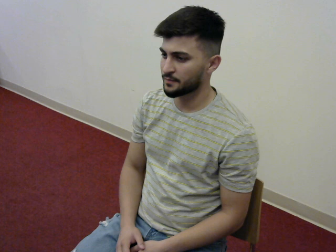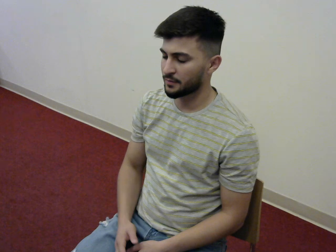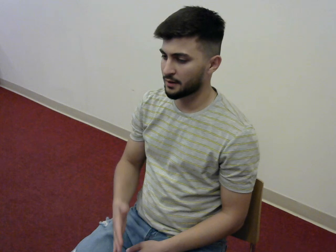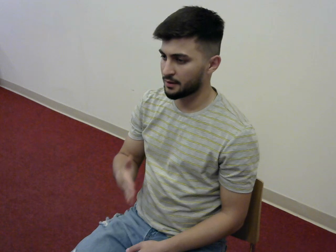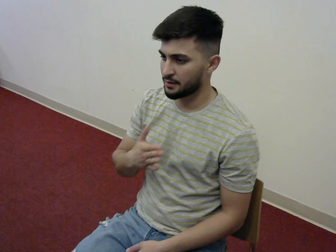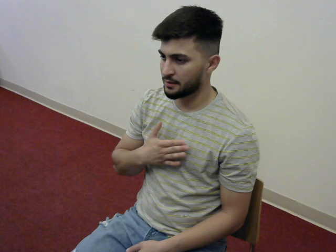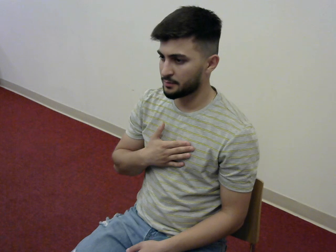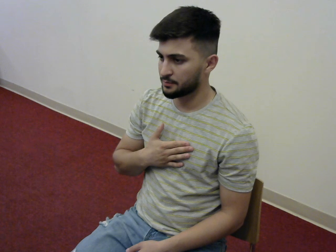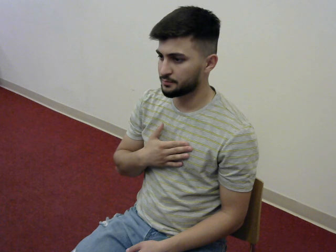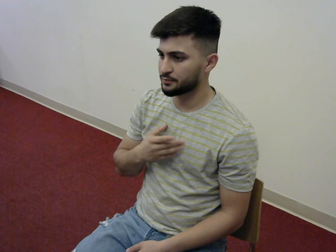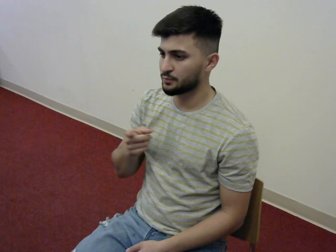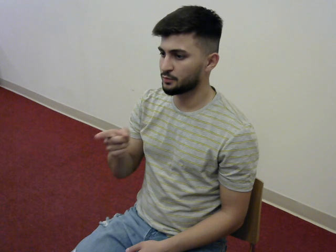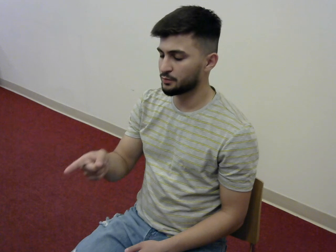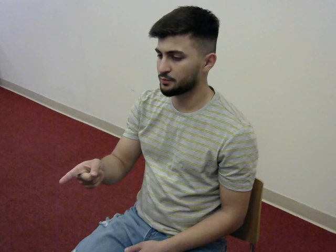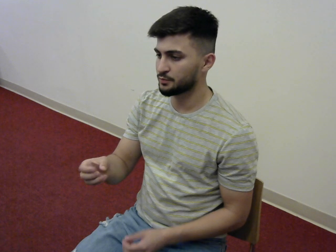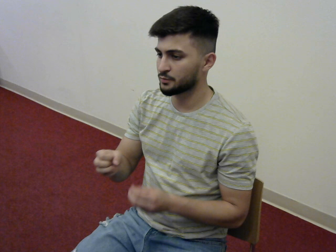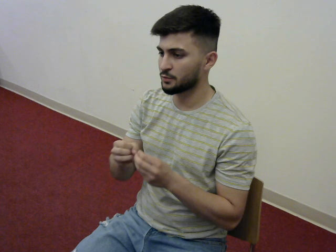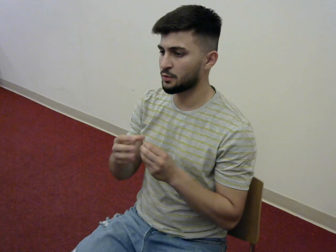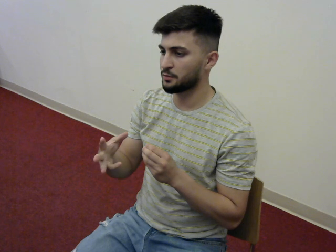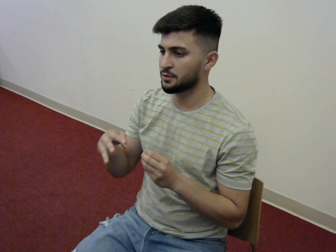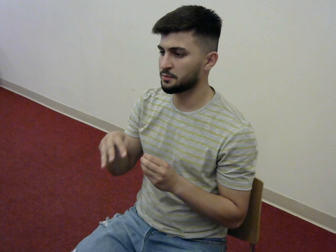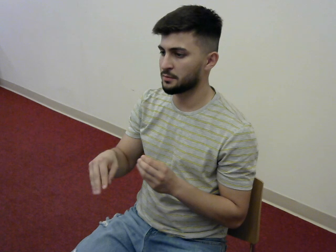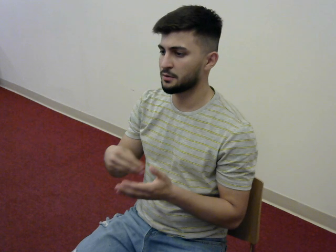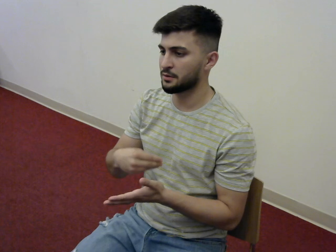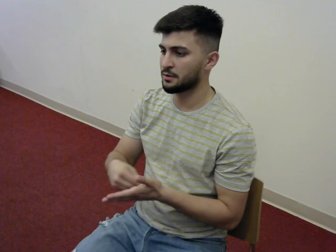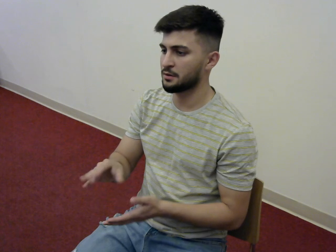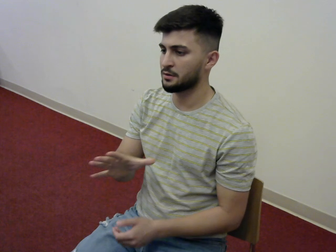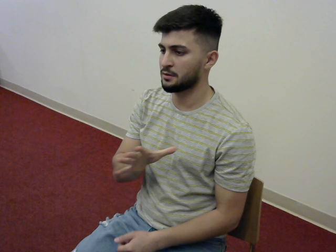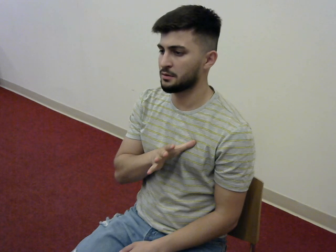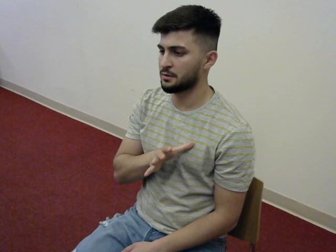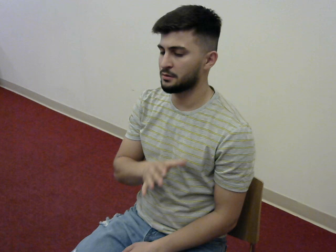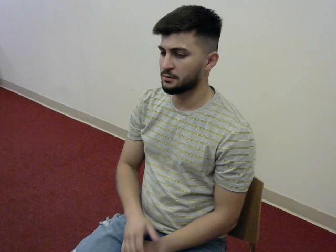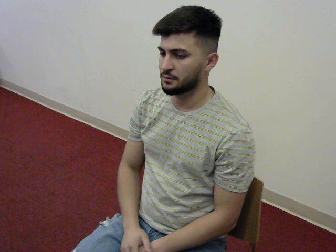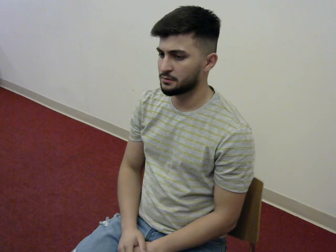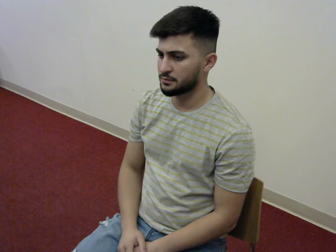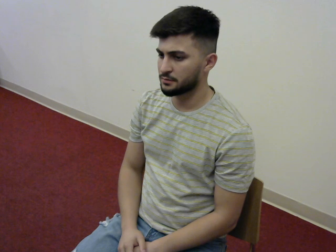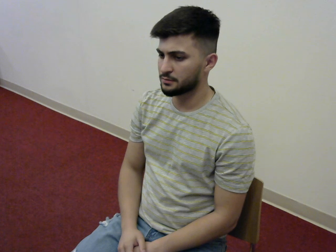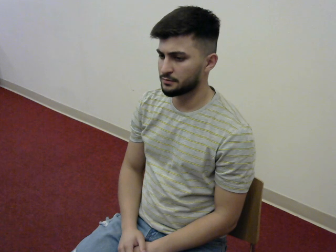Mən bunu 15 manata almışam